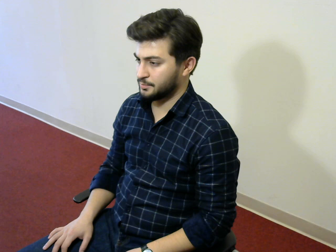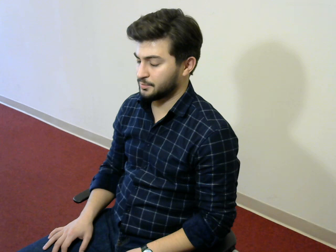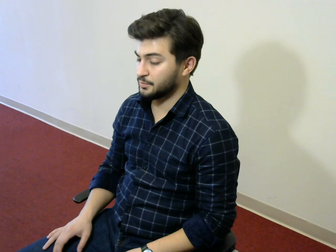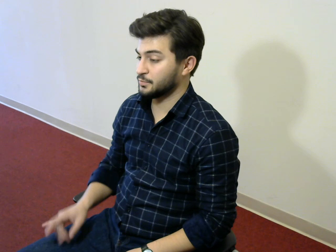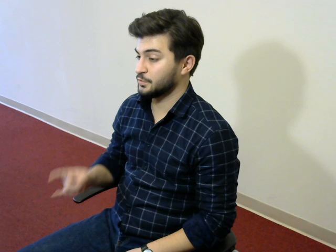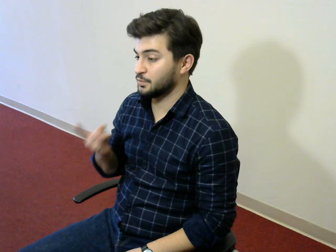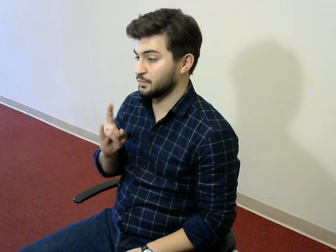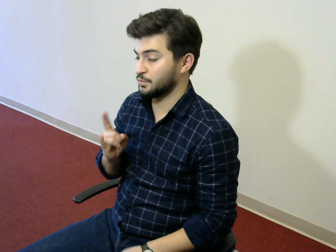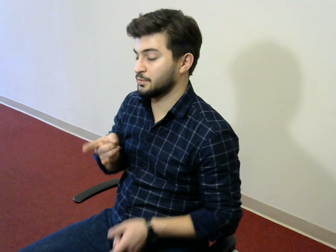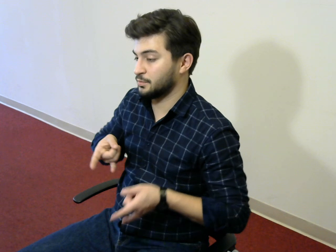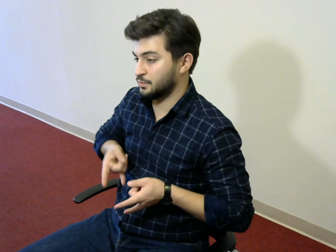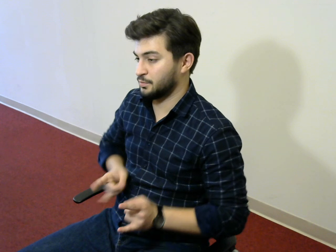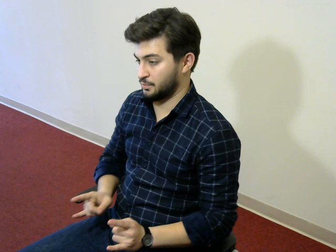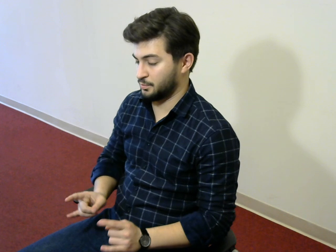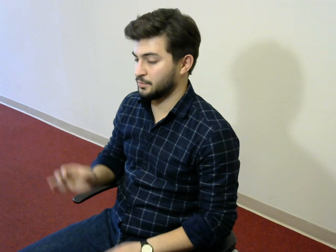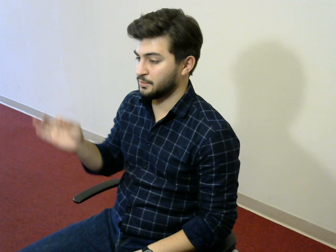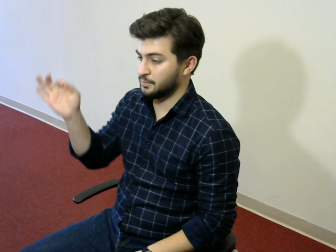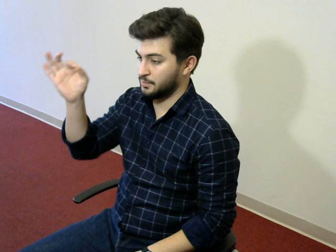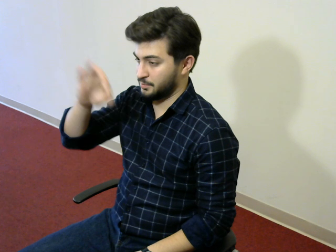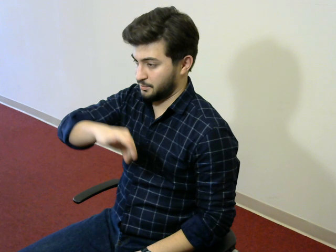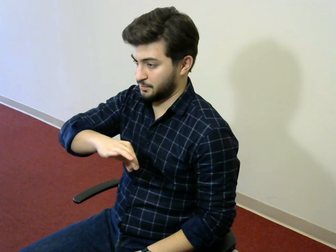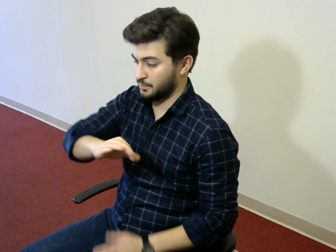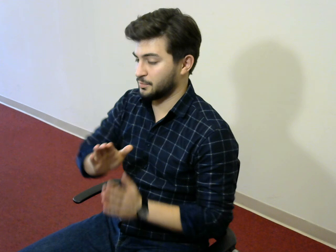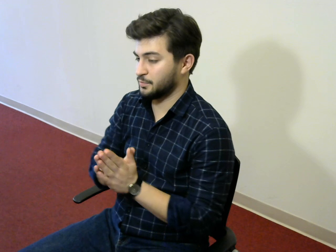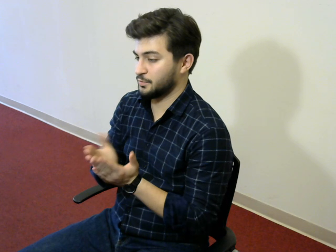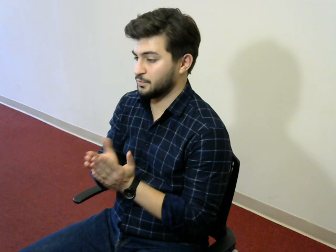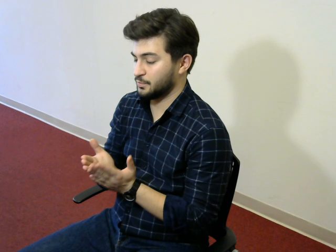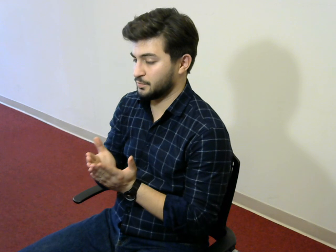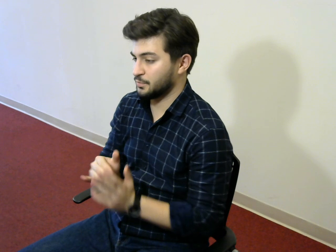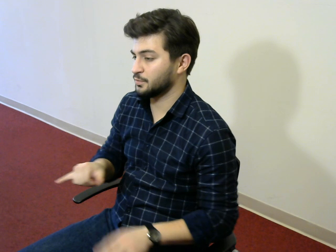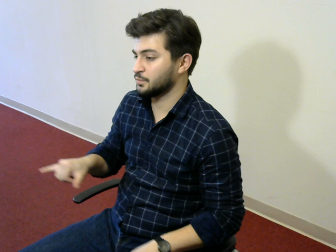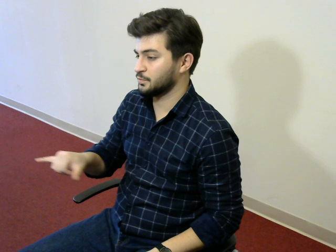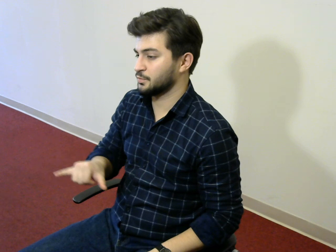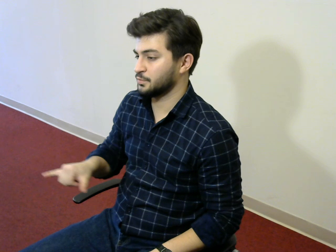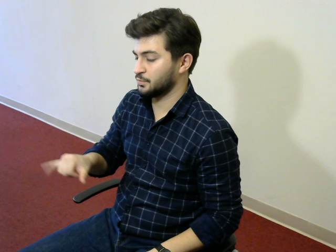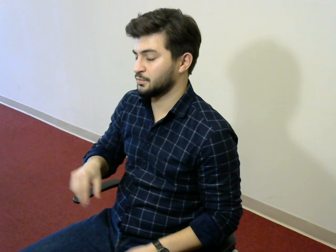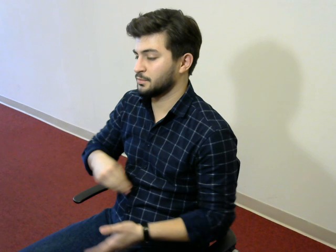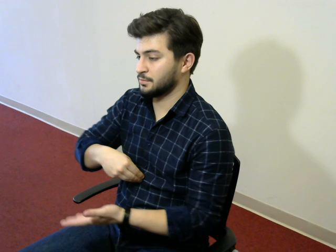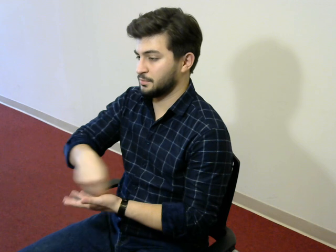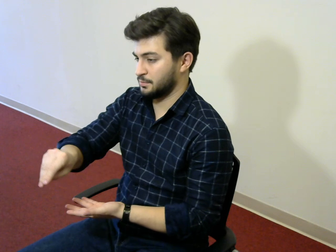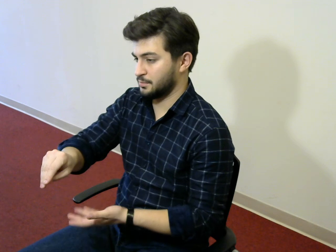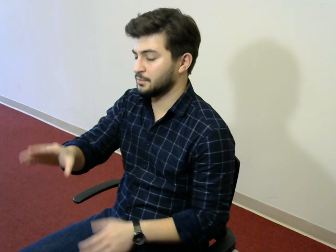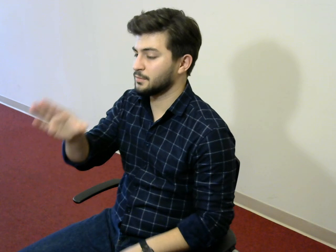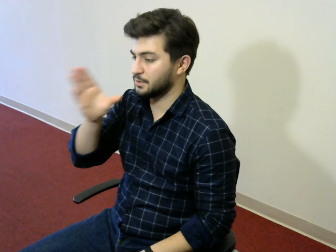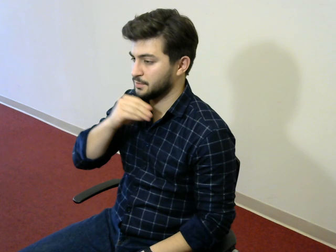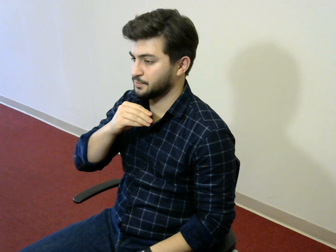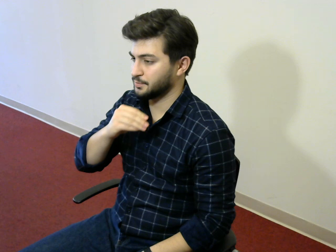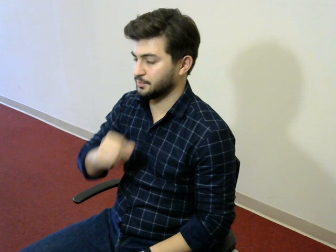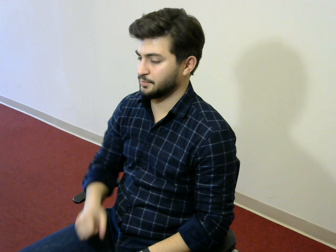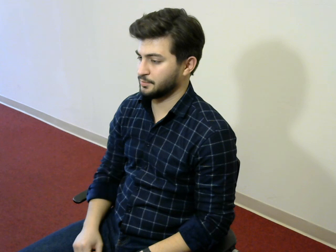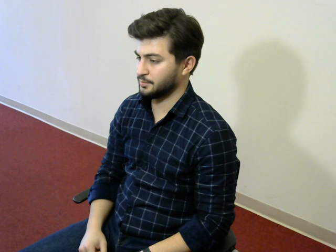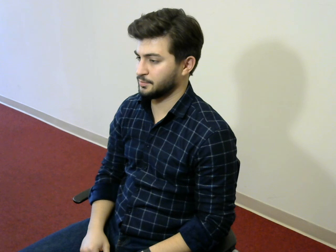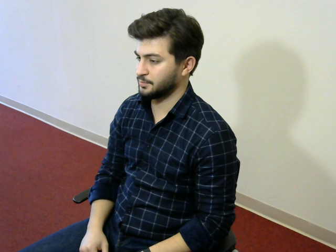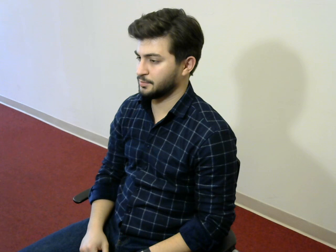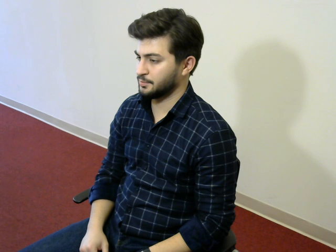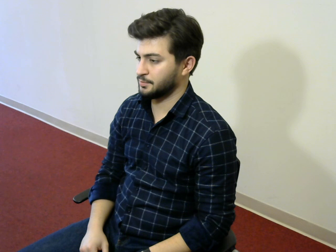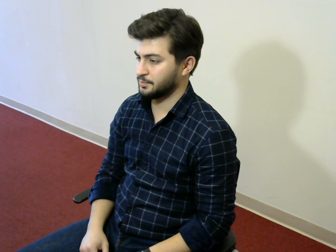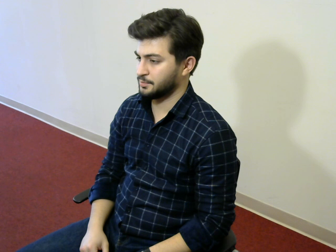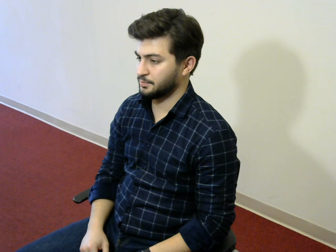Uşağın doğum haqqında şəhadətnaməsini hardan ala bilərəm?